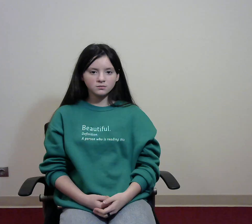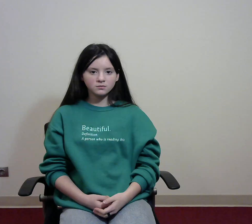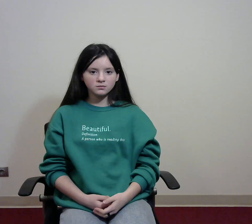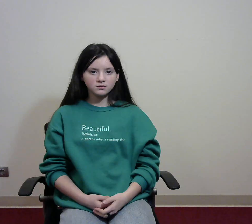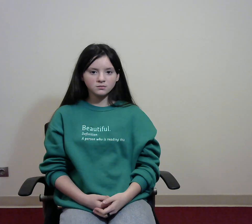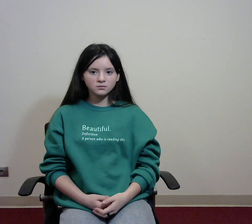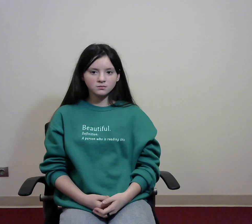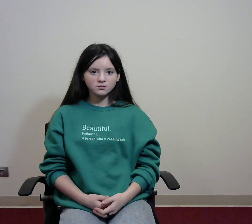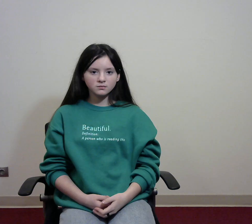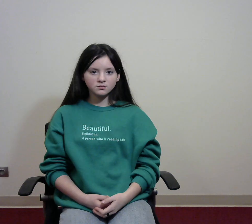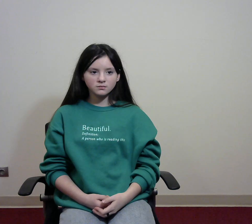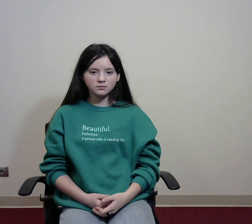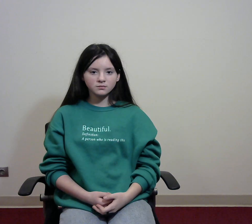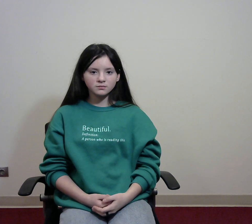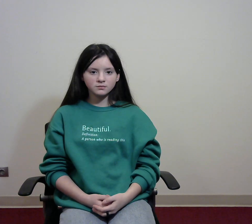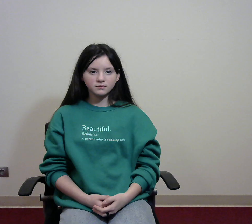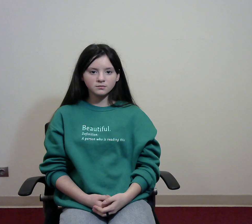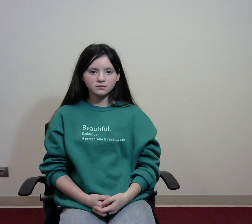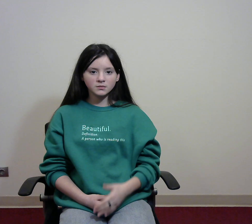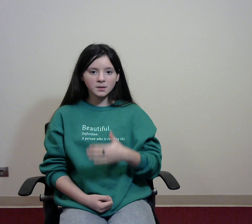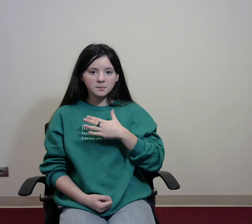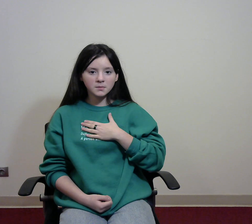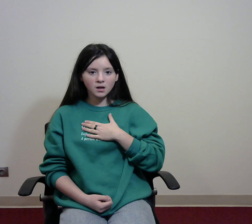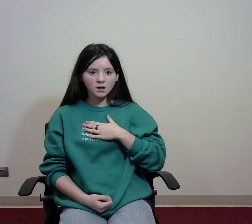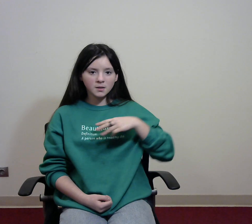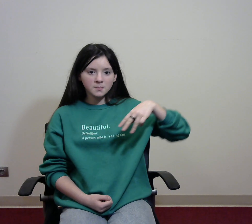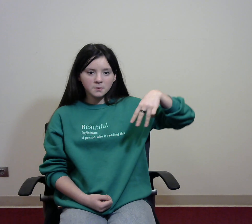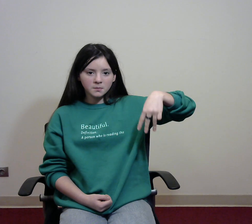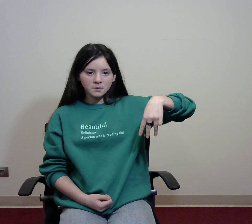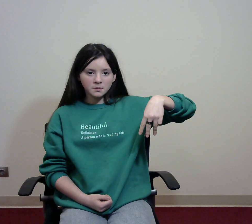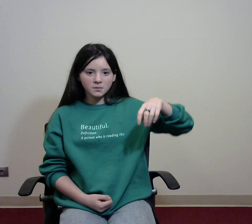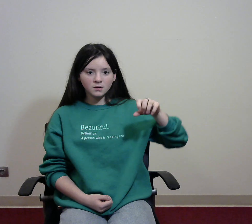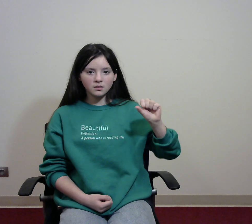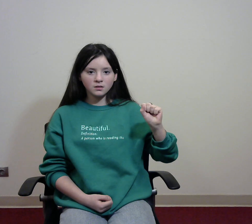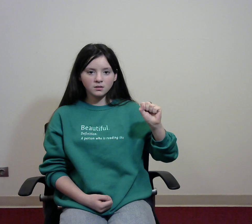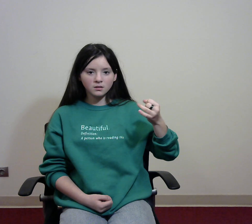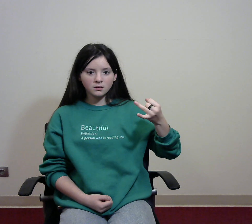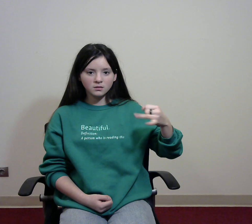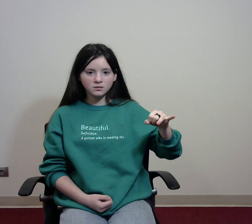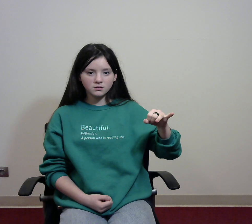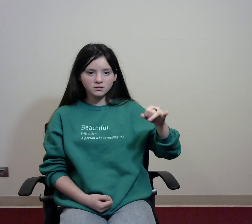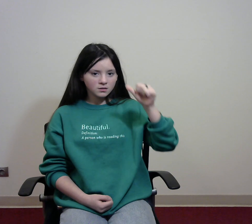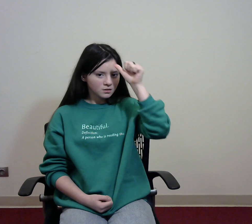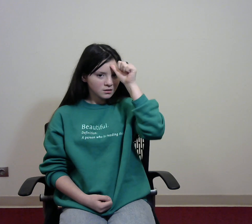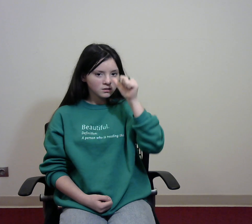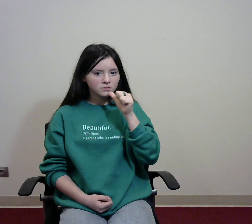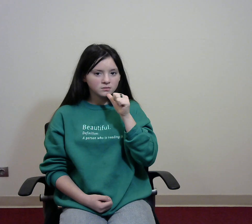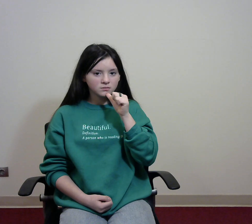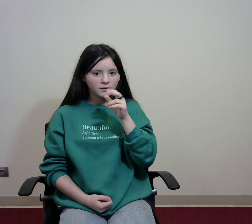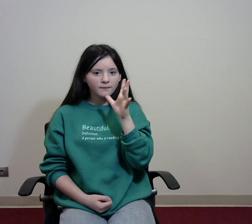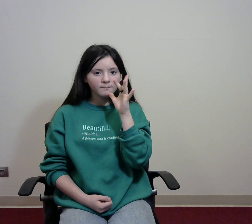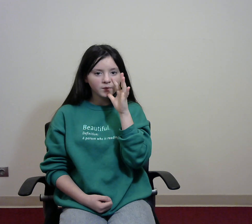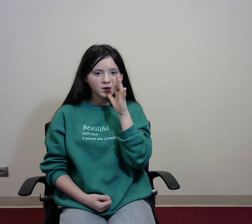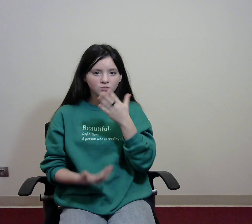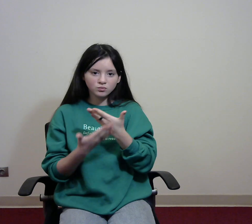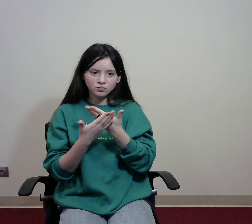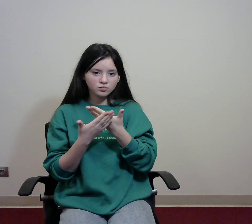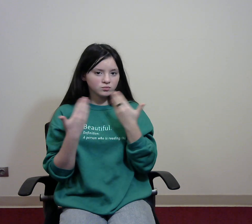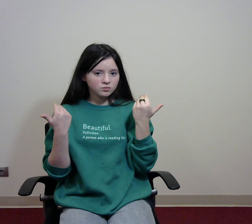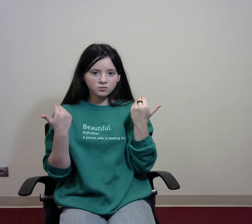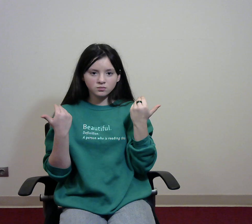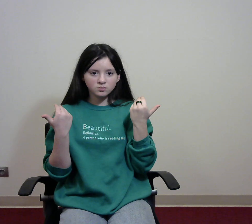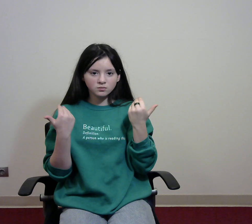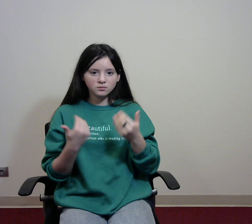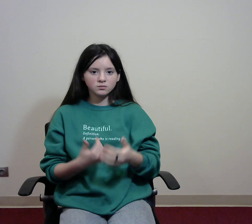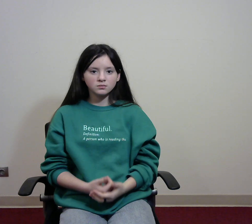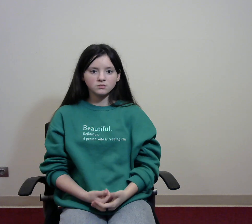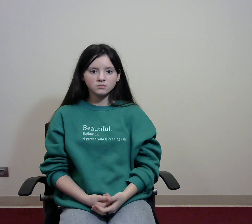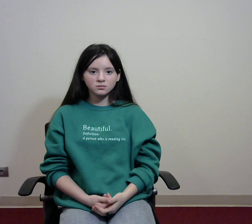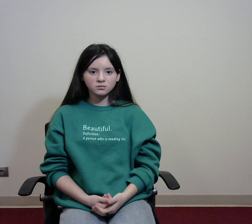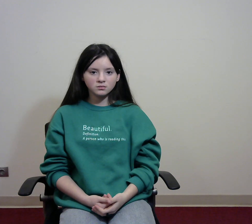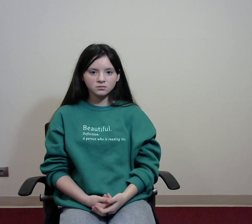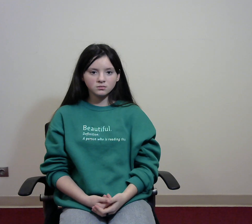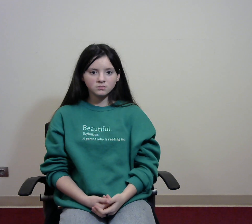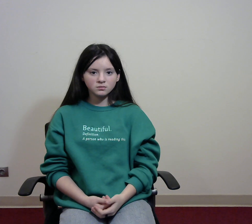Mənim may ayında vaxtım yoxdur